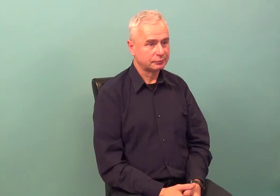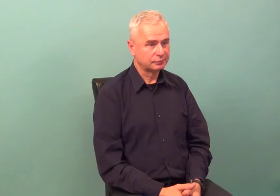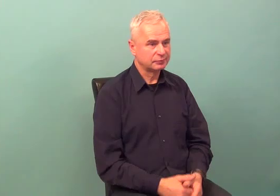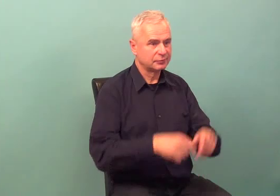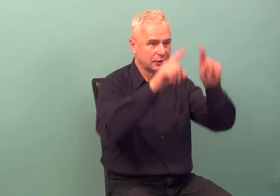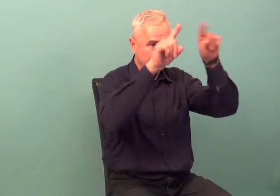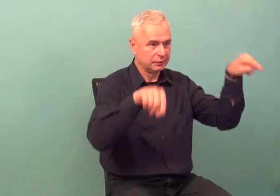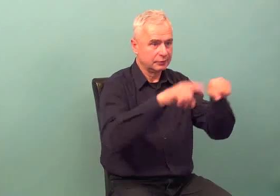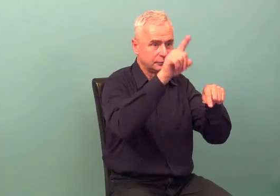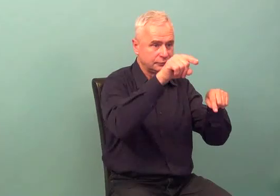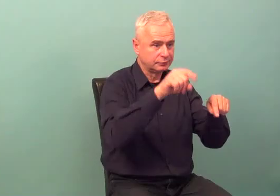Trójkątny znak z wykrzyknikiem.